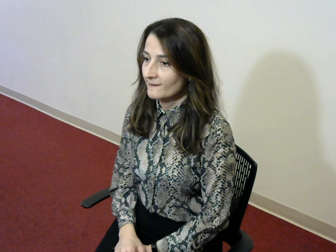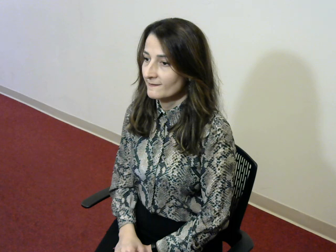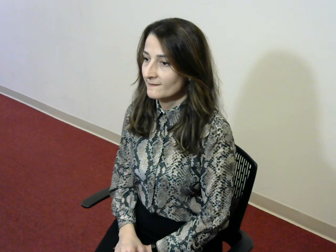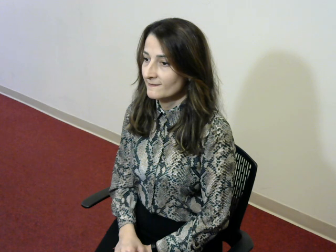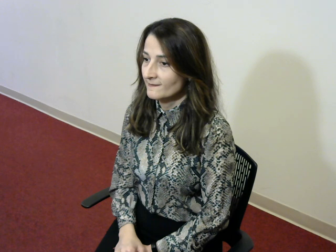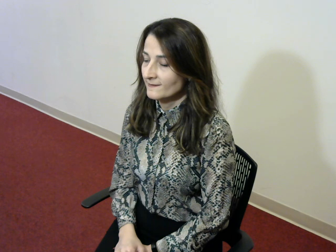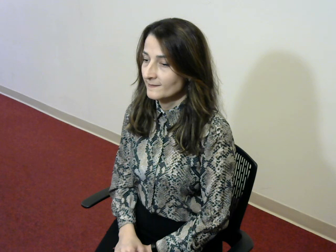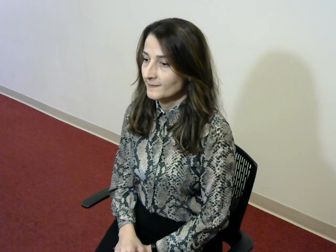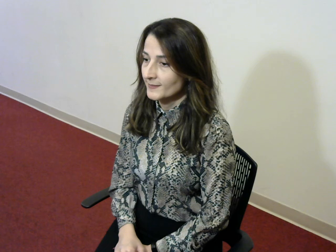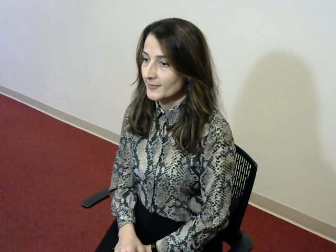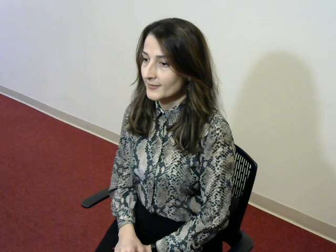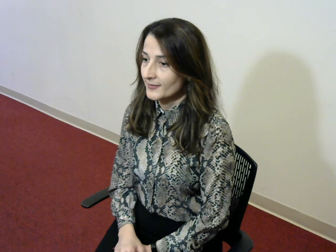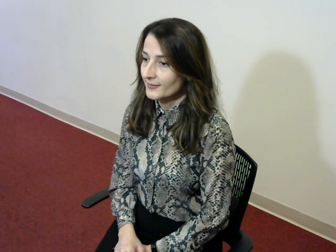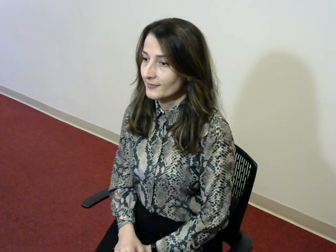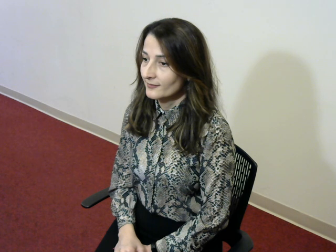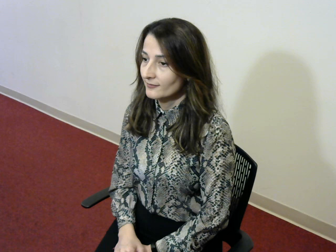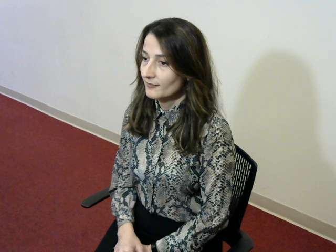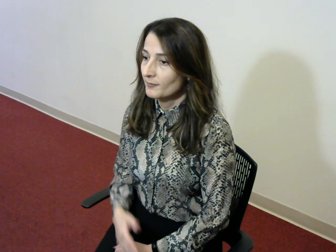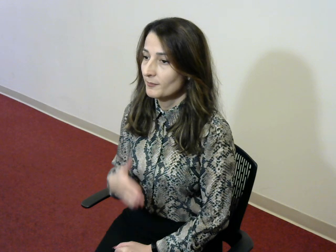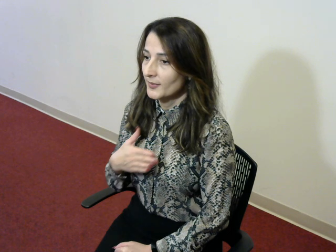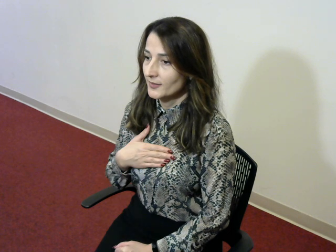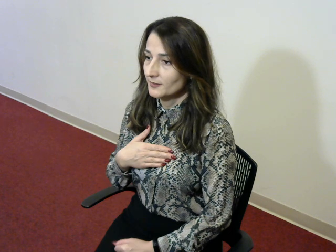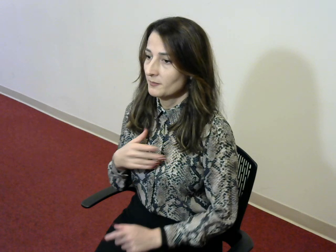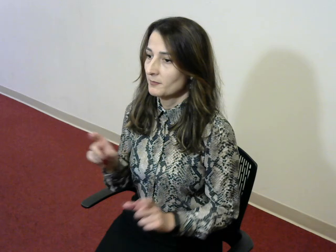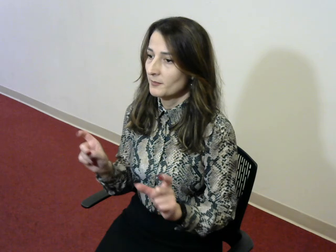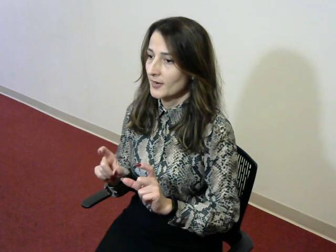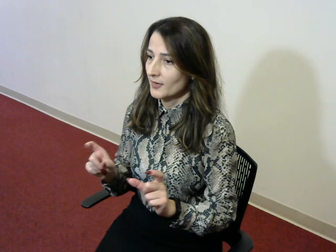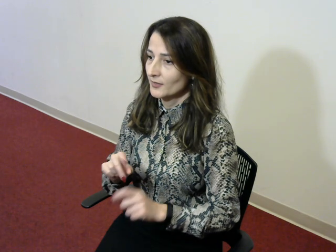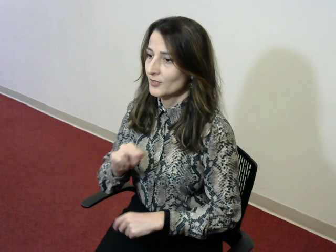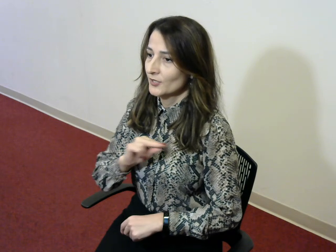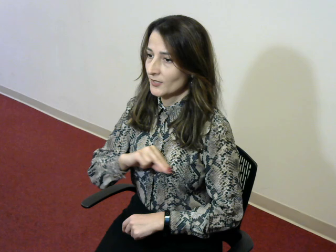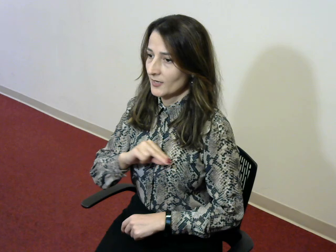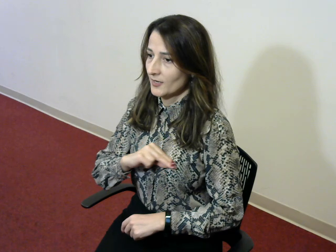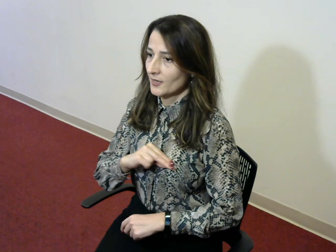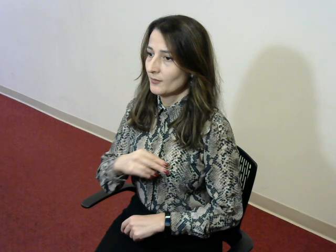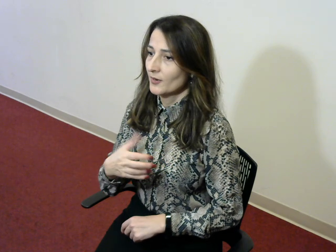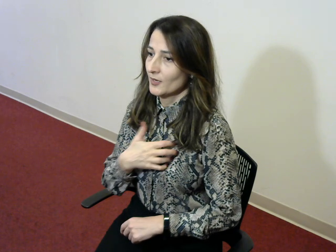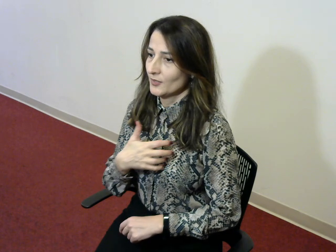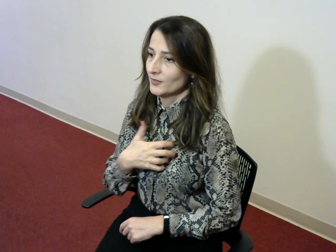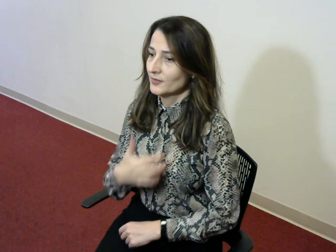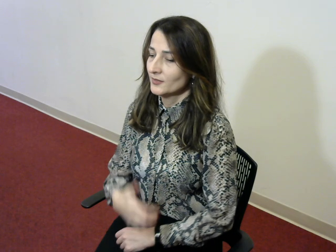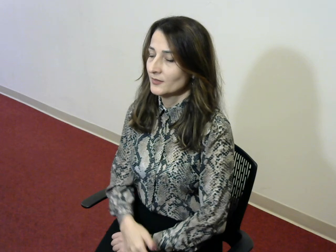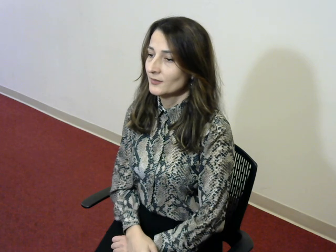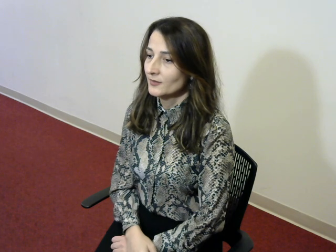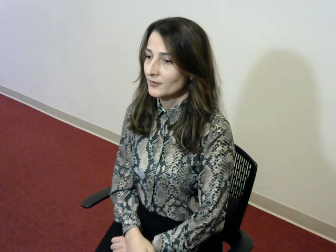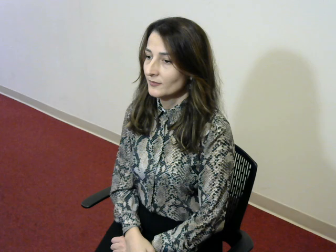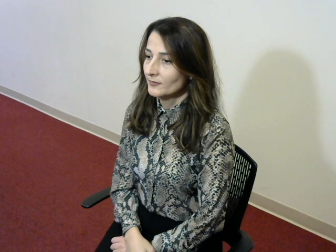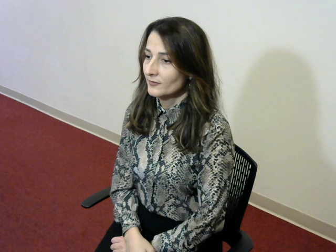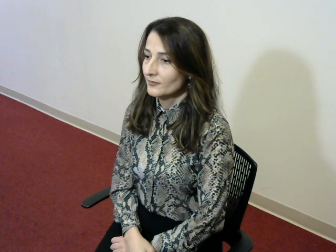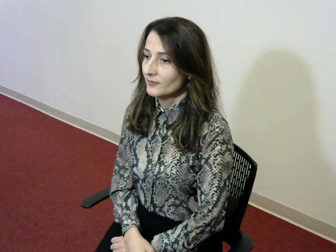Mən marketdə işləmək istəyirəm